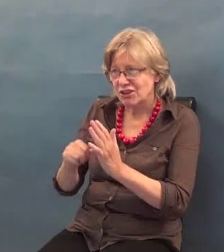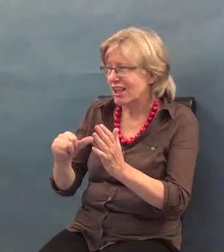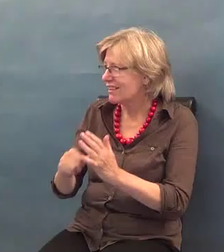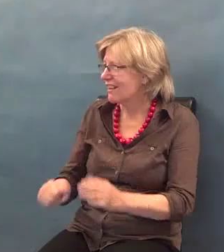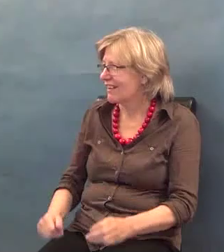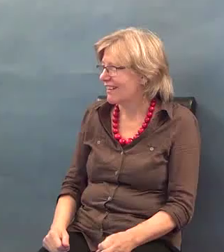Wycieczka.